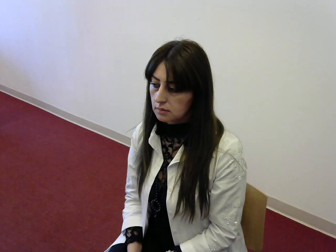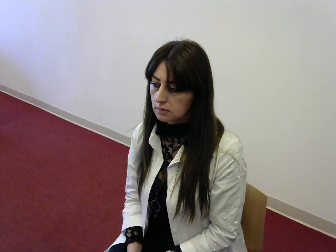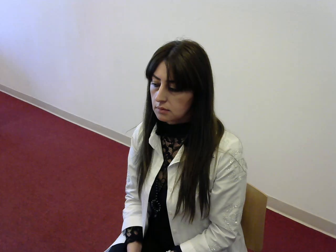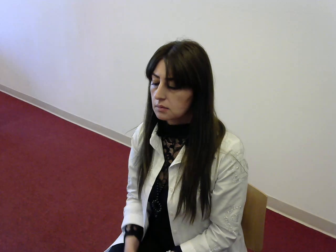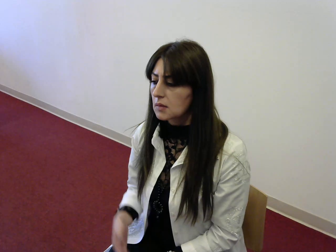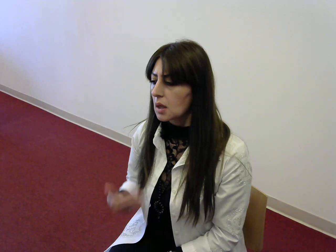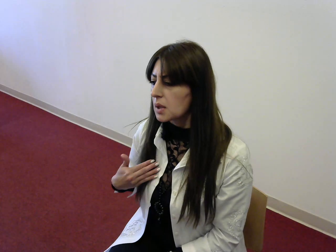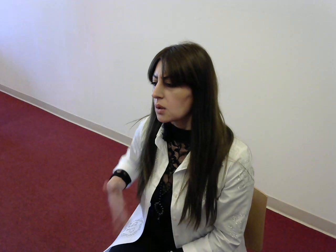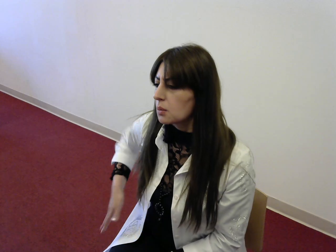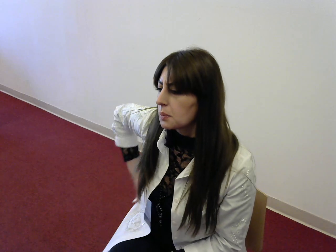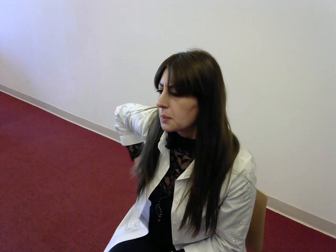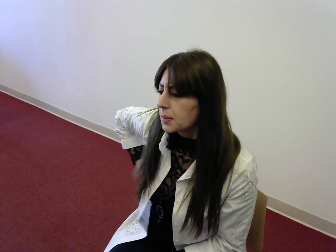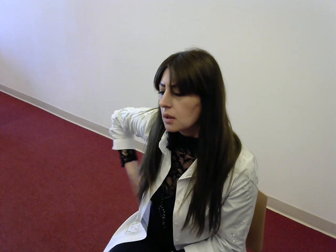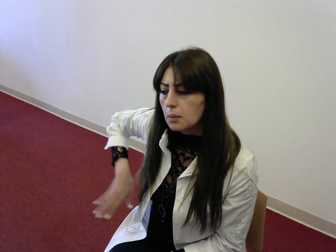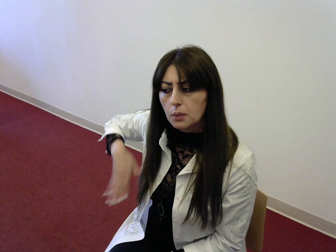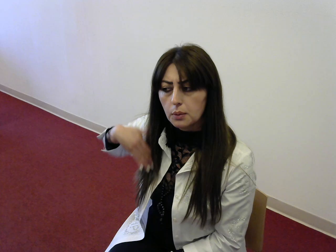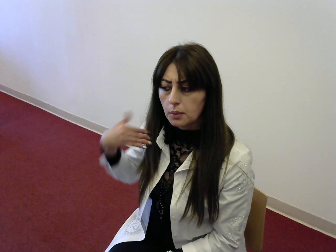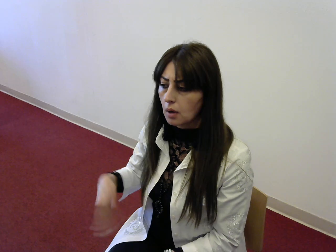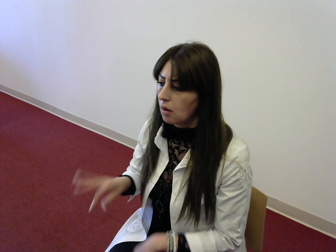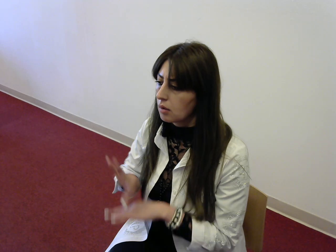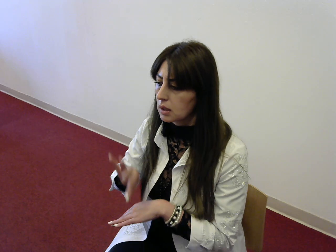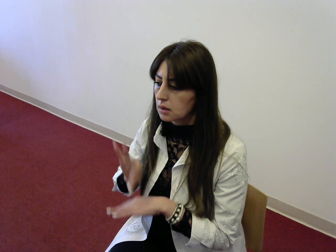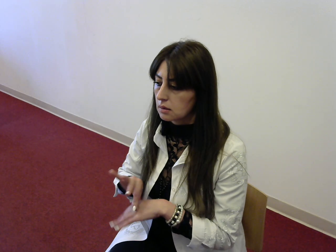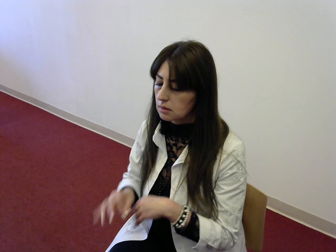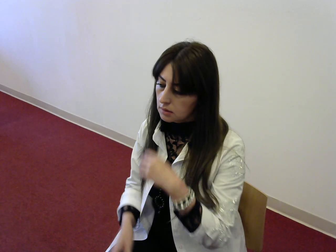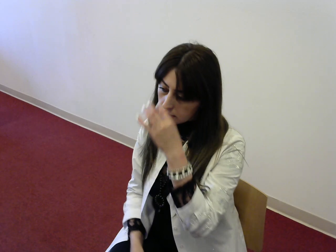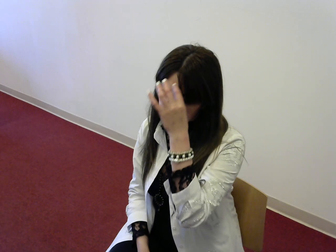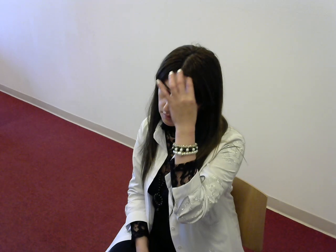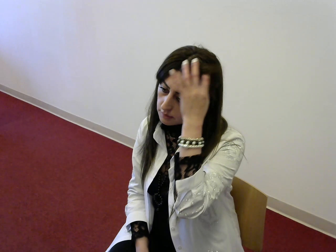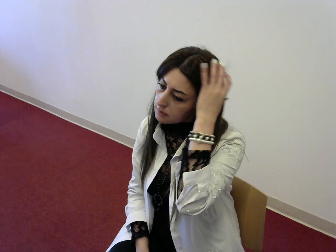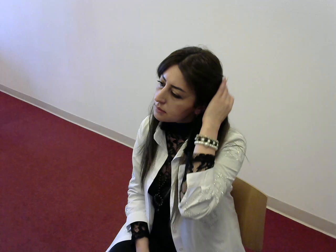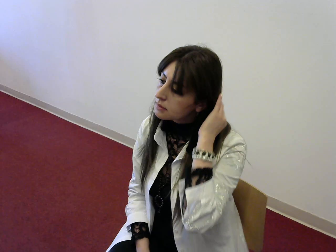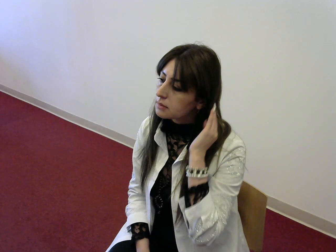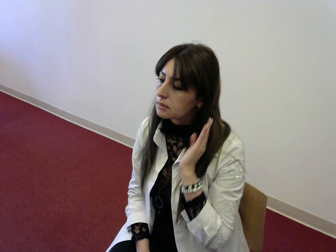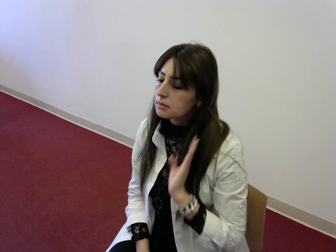Mənim belim ağrıyır